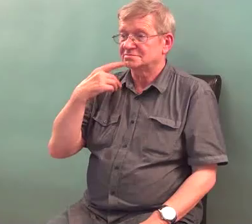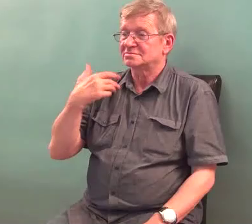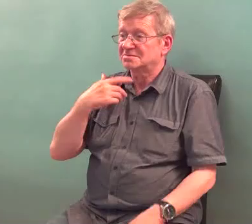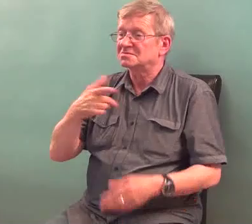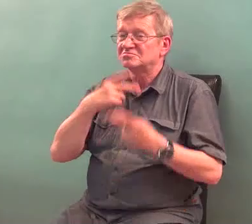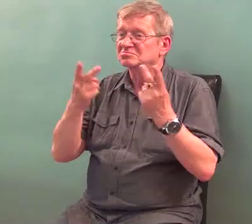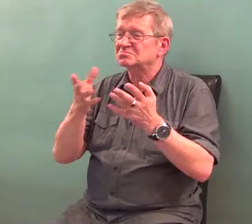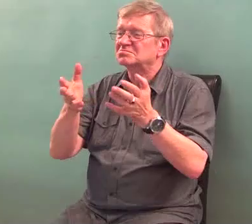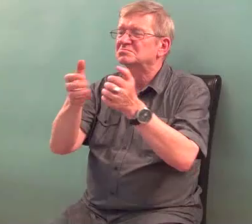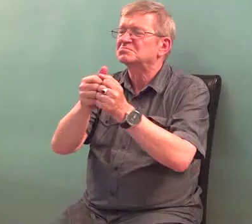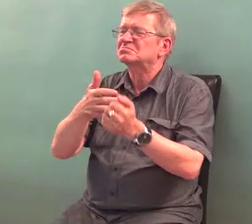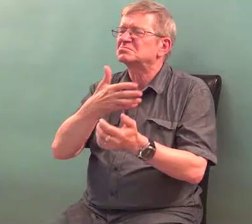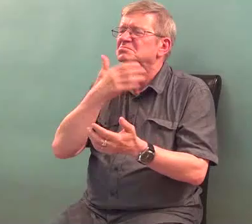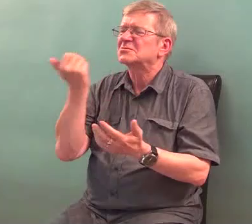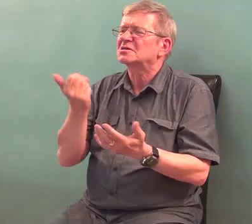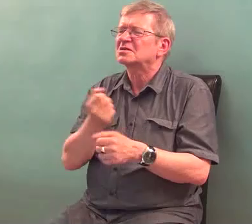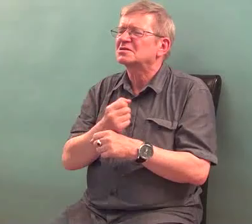Ja szukałem i nie umiałem znaleźć.